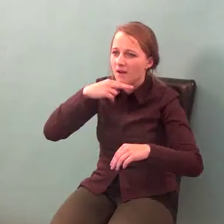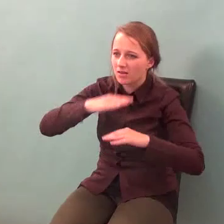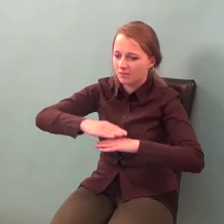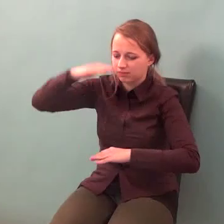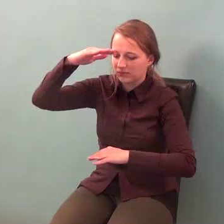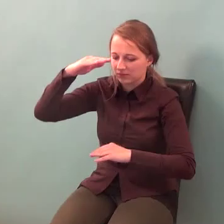Dużo wody.